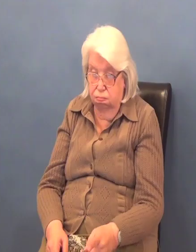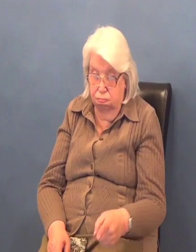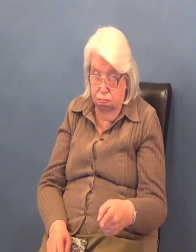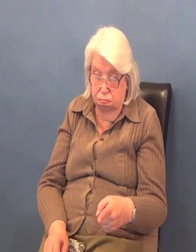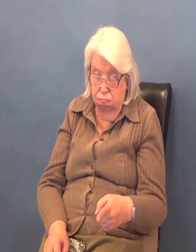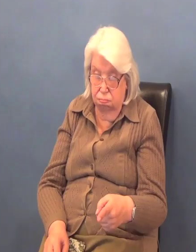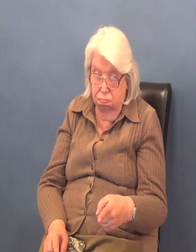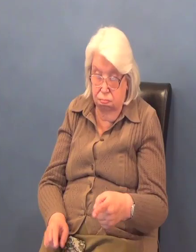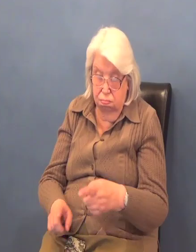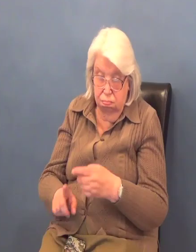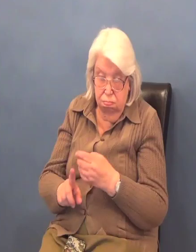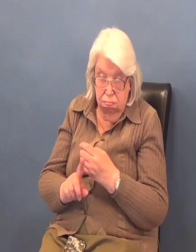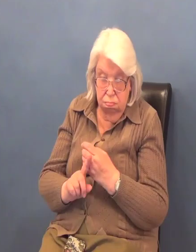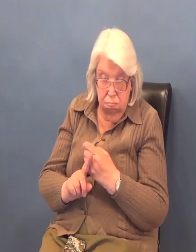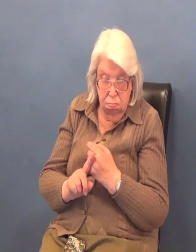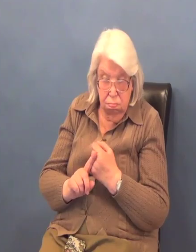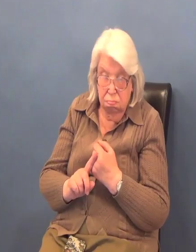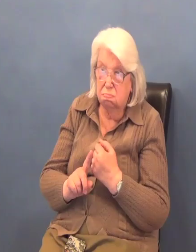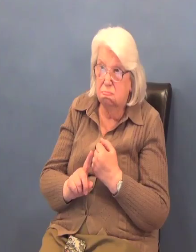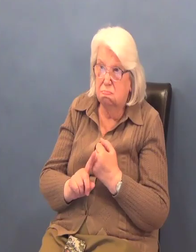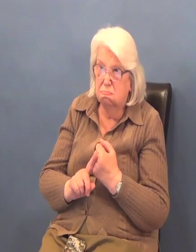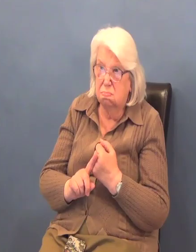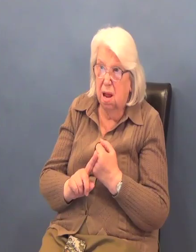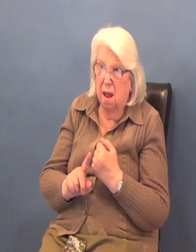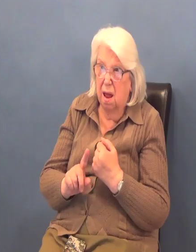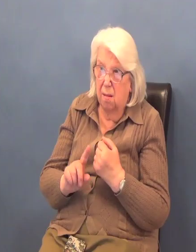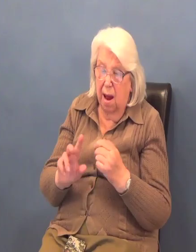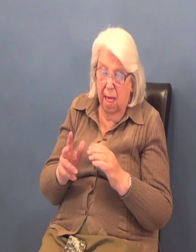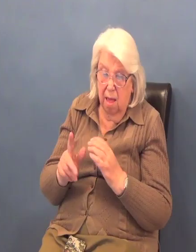Numer...